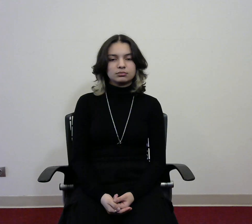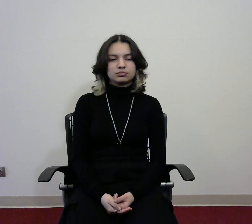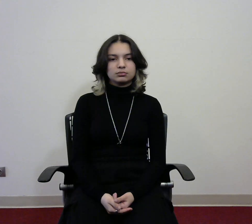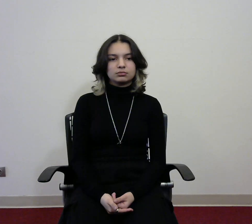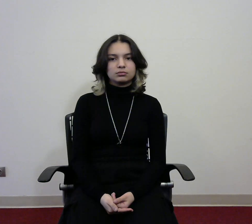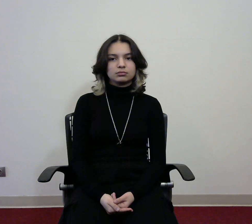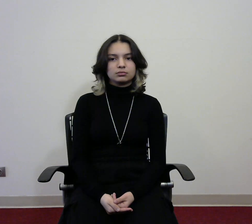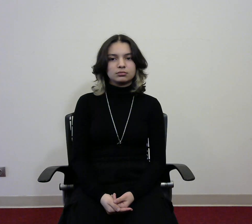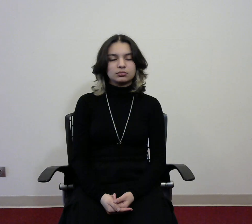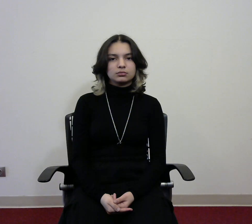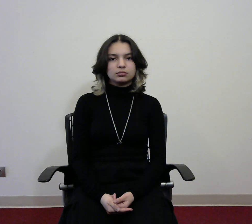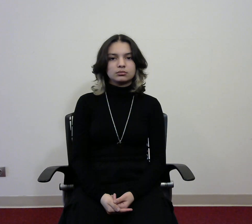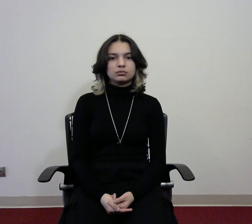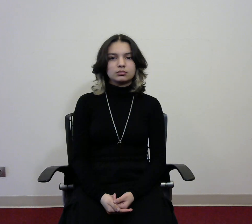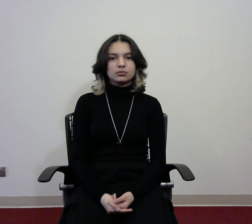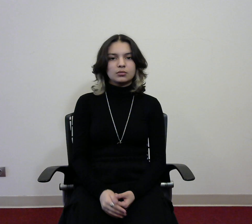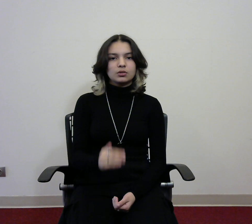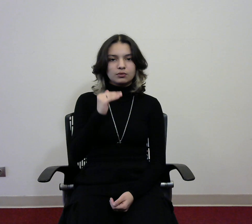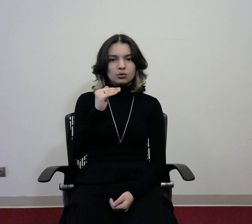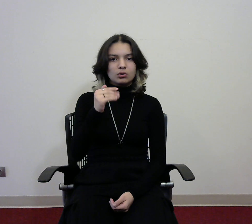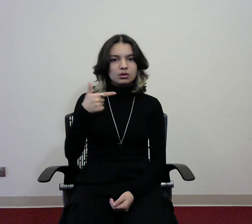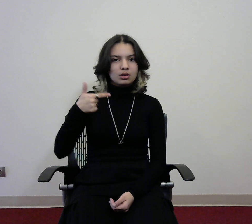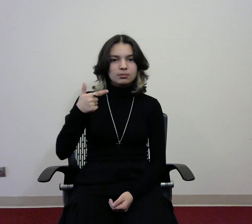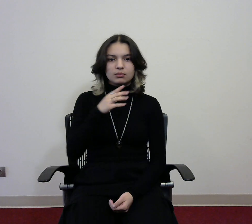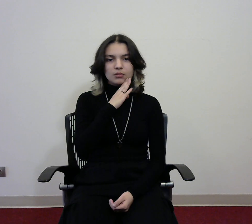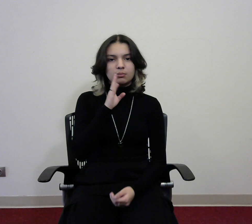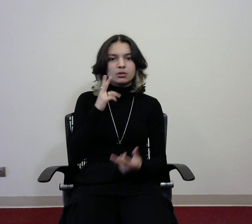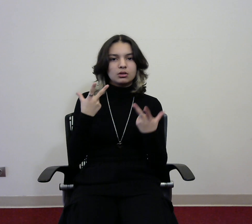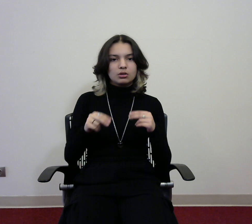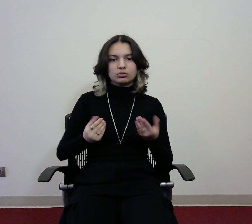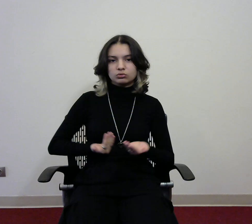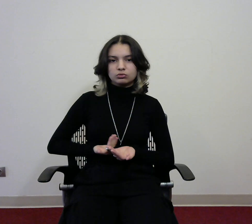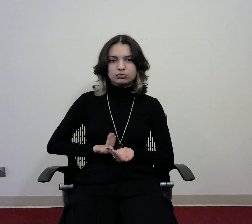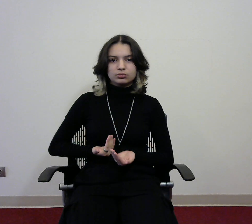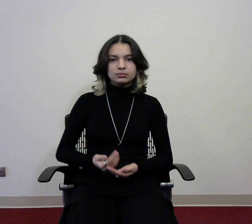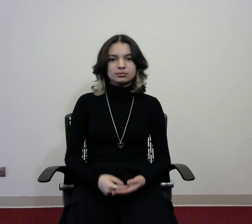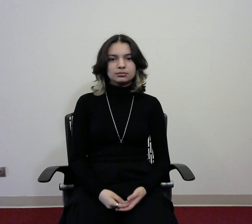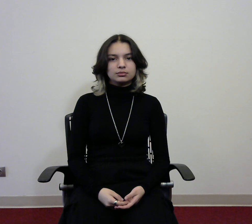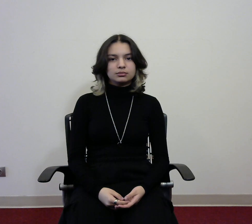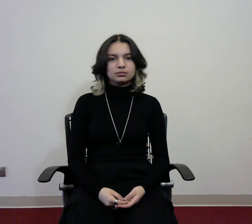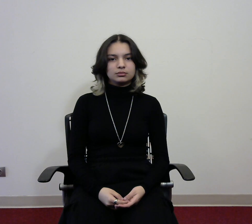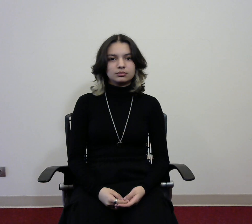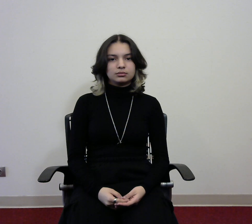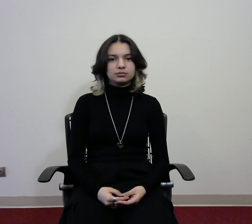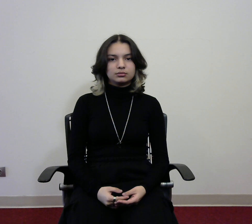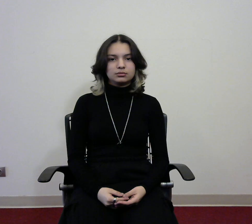Sənin qayınanan harda yaşayır?